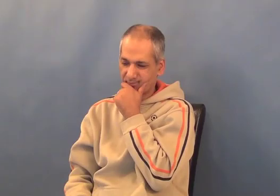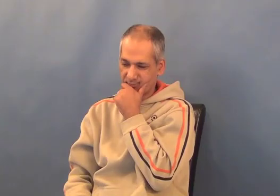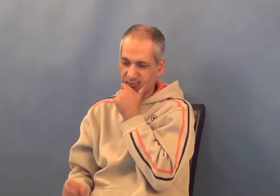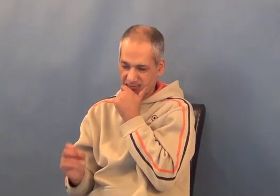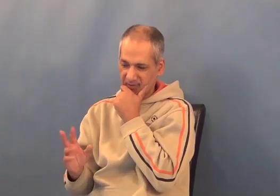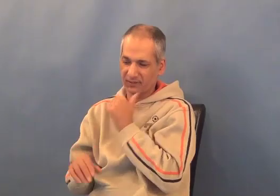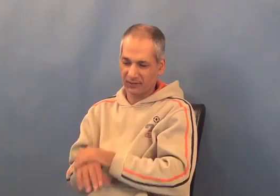Tak, zgadza się.